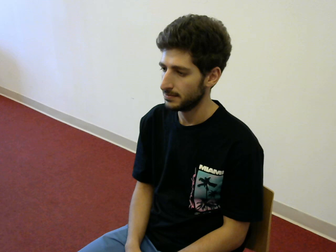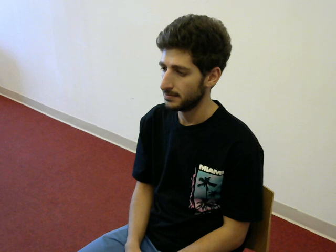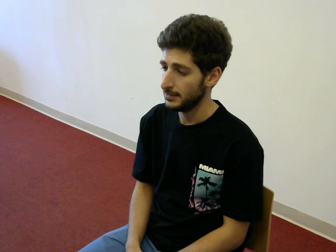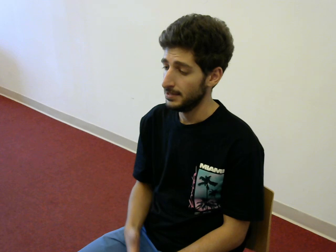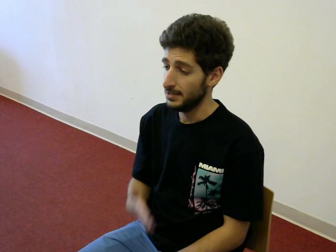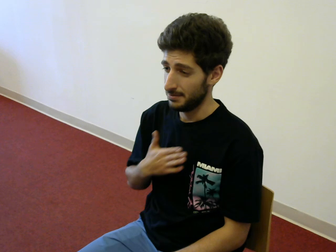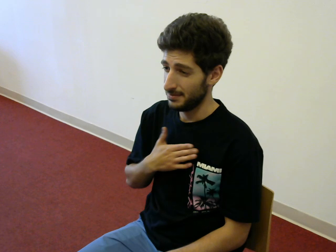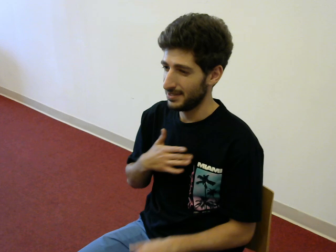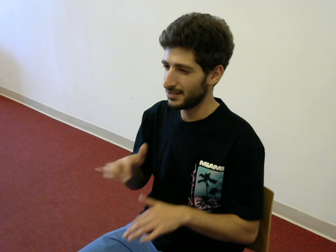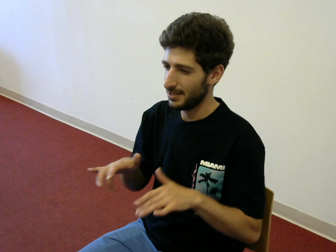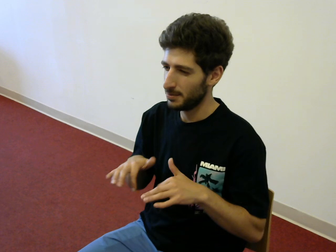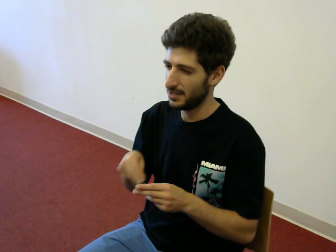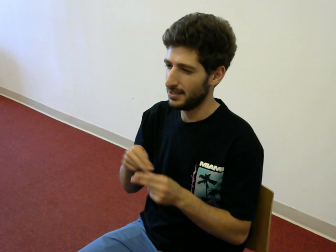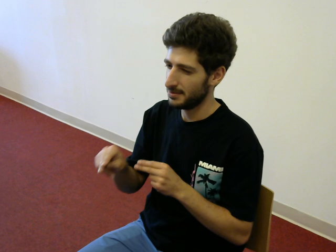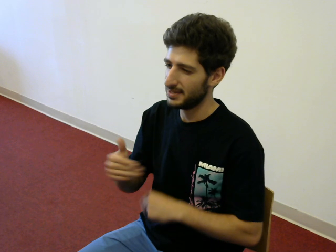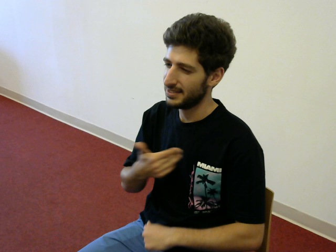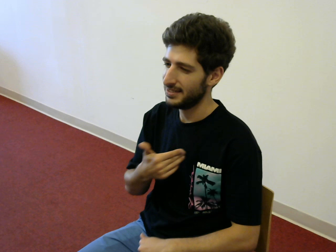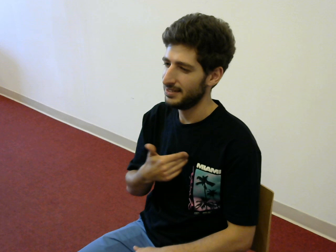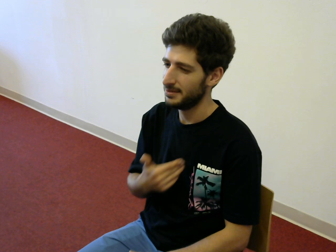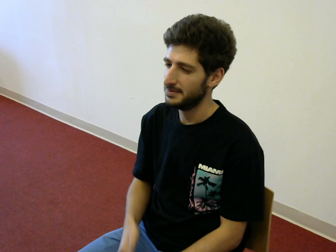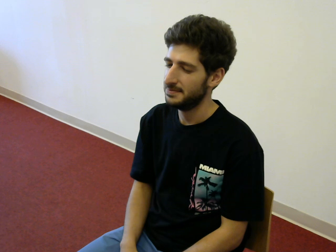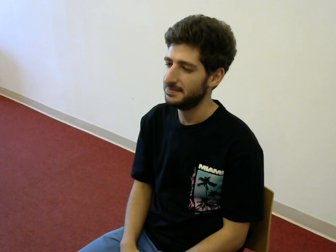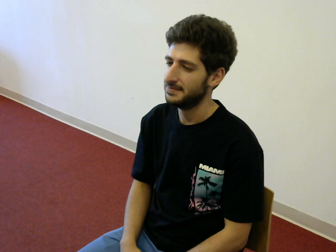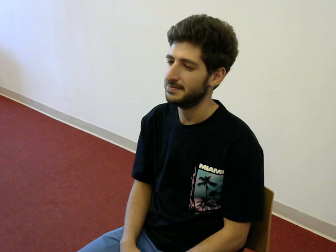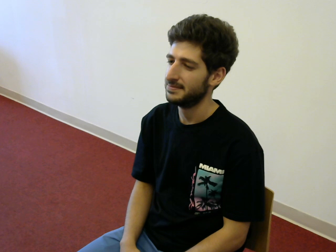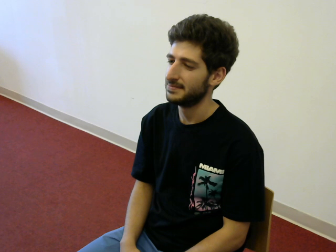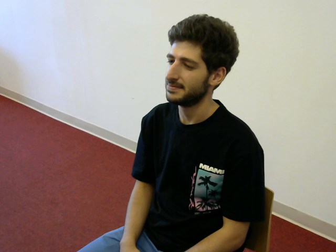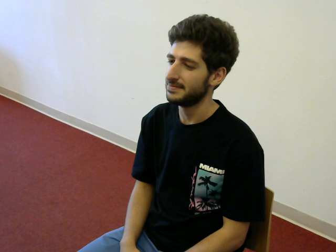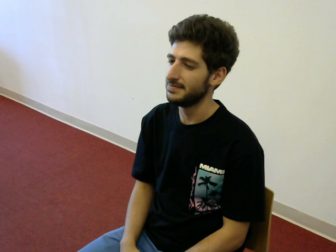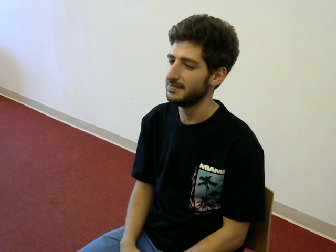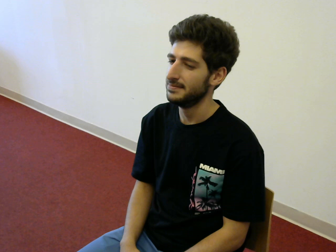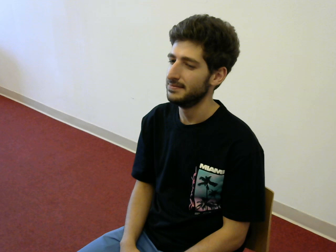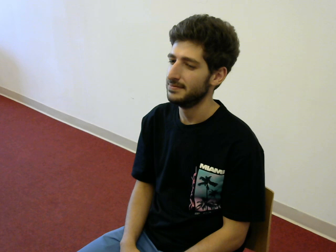Mən kompüter almaq istəyirəm